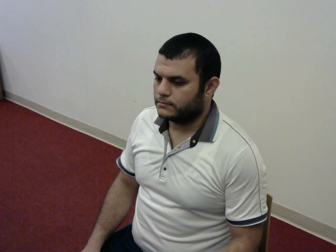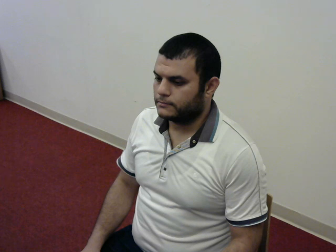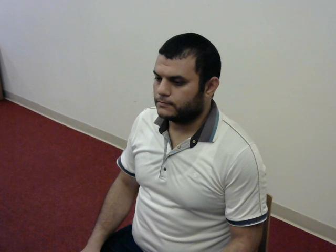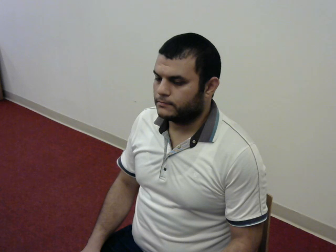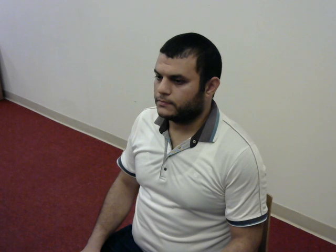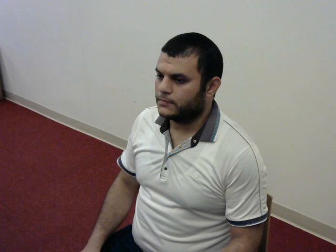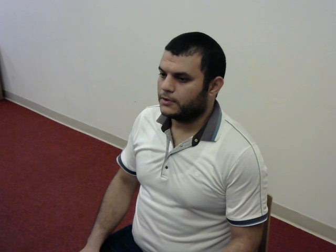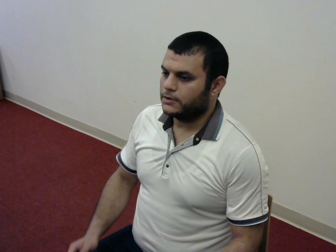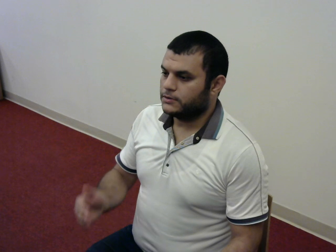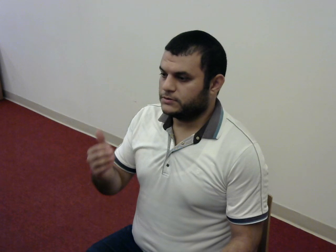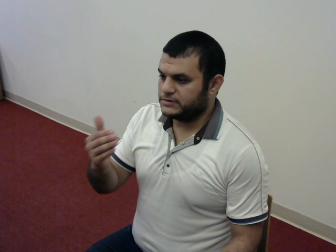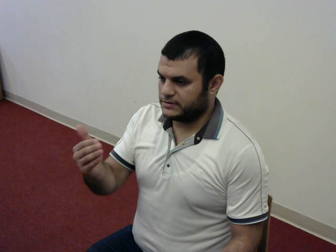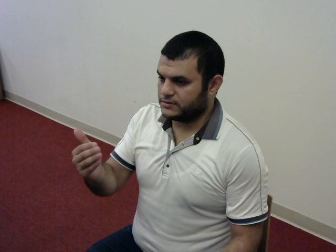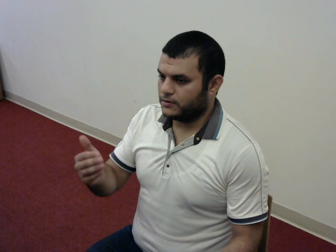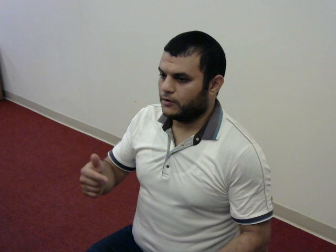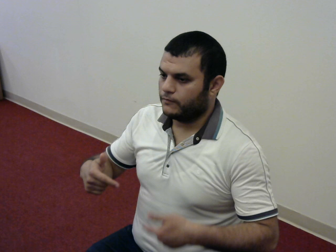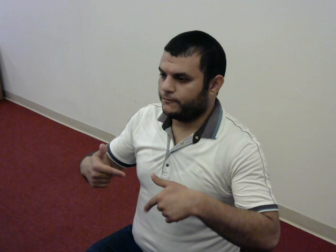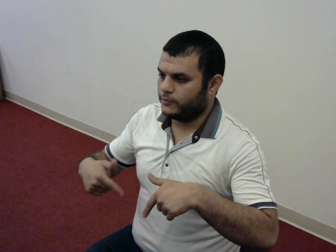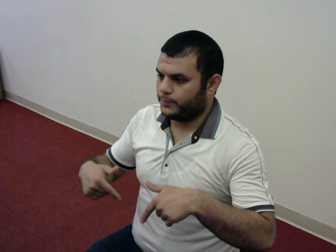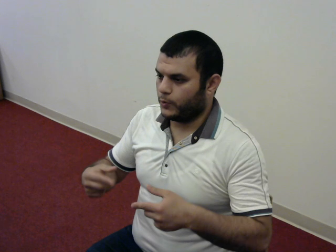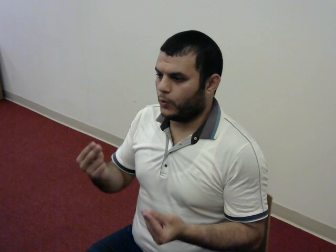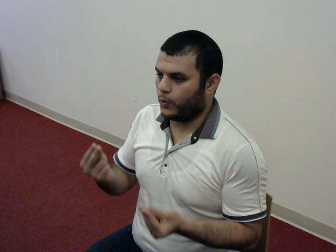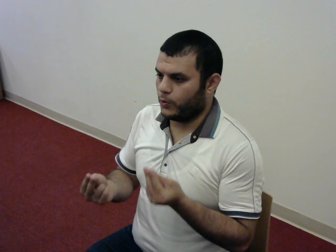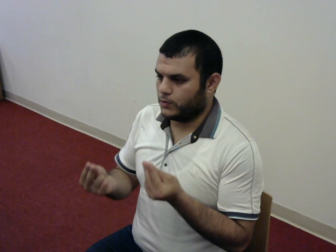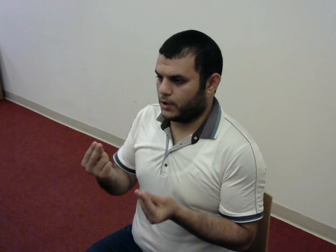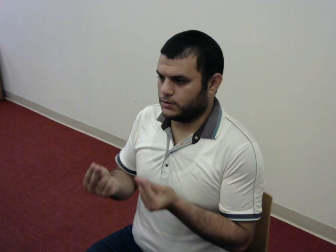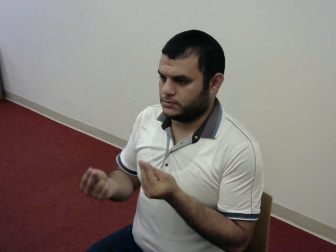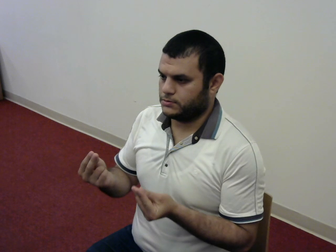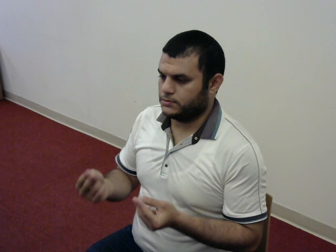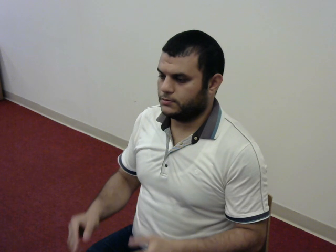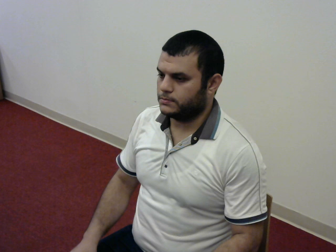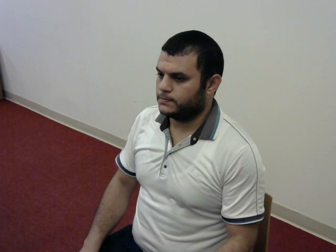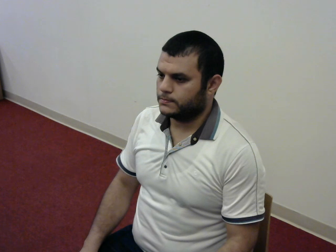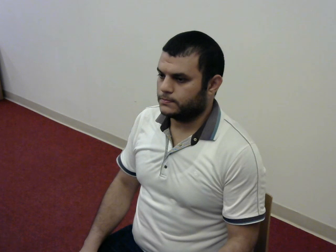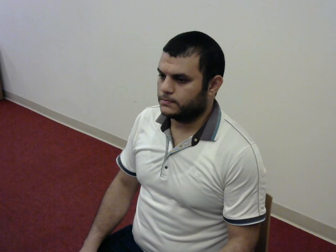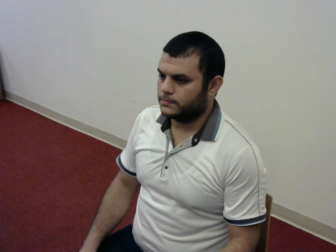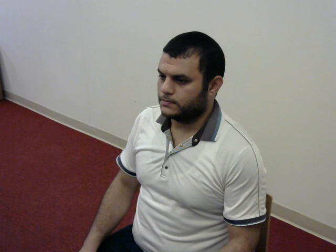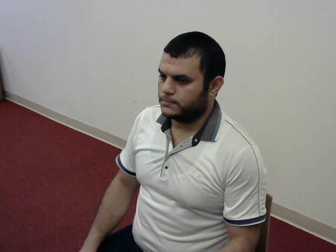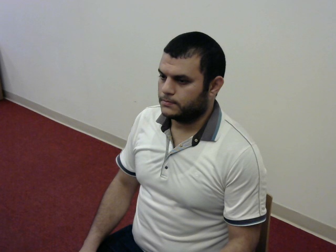Siz futbol oynayırsınız?